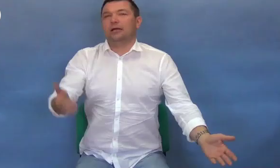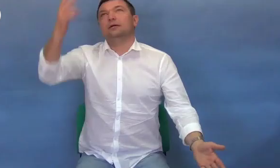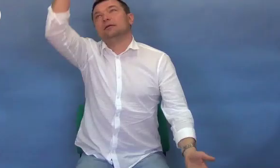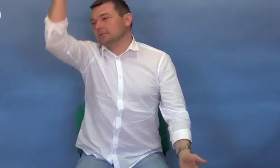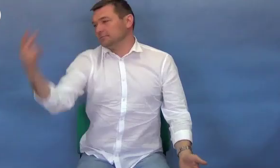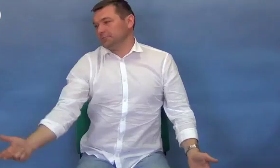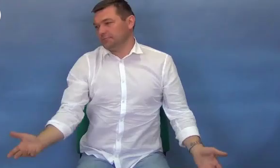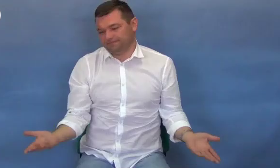Głuchy może spaść.